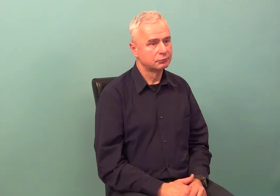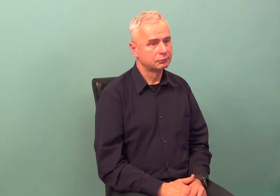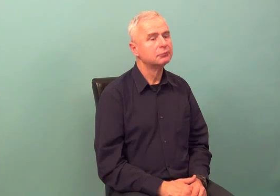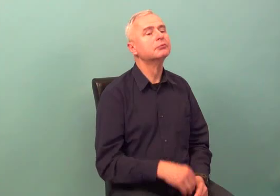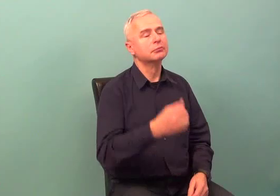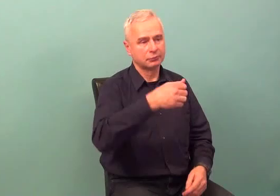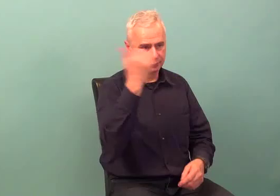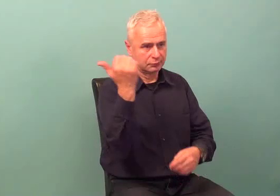W prawo.